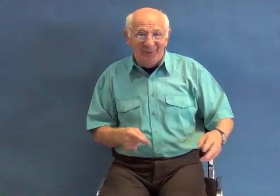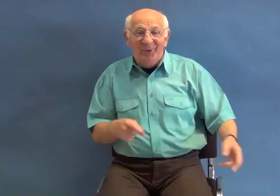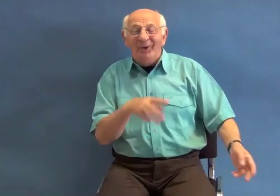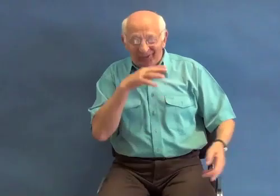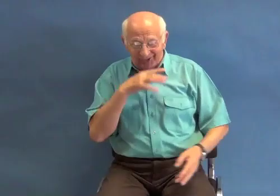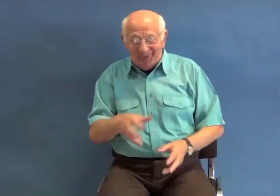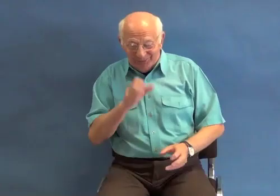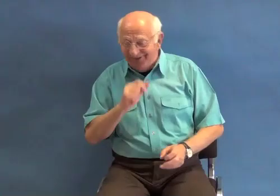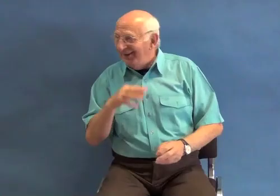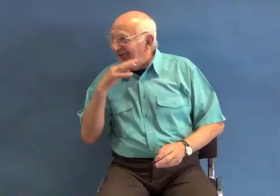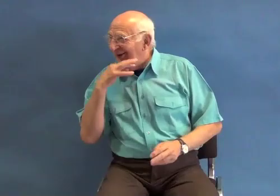Tak, pije wodę.